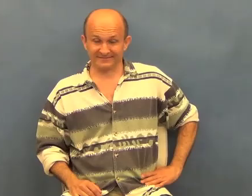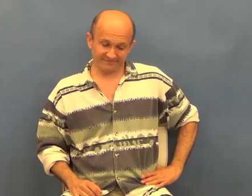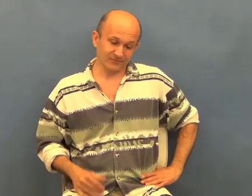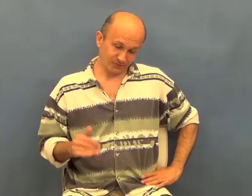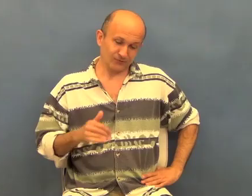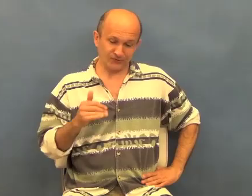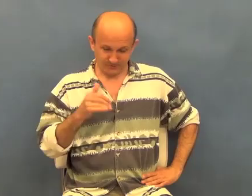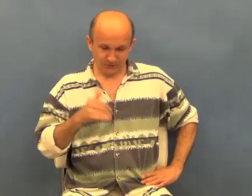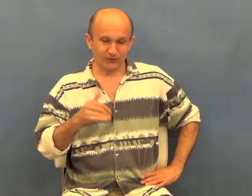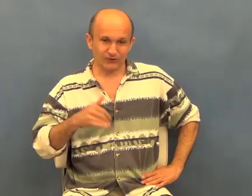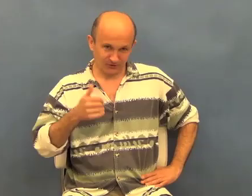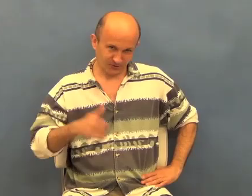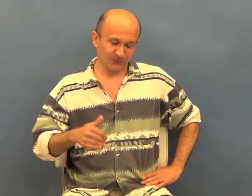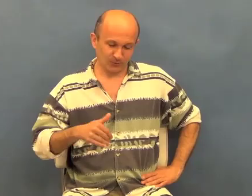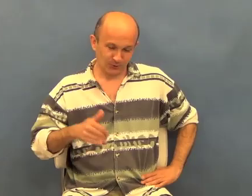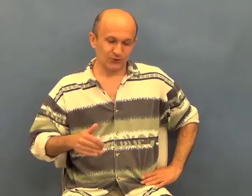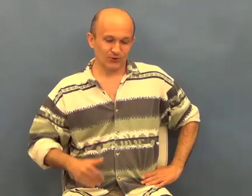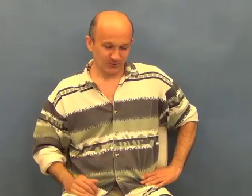Może, może, może, może, może.